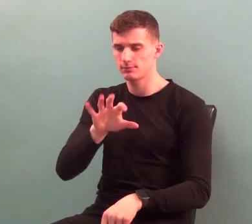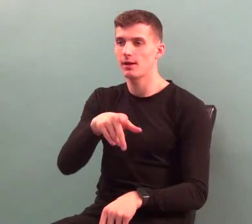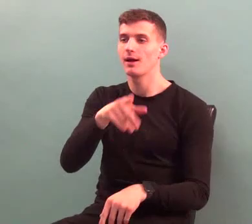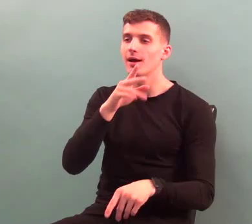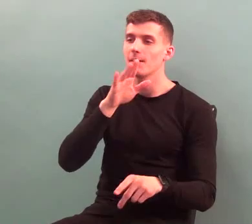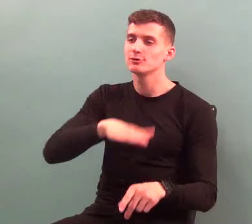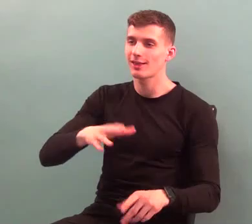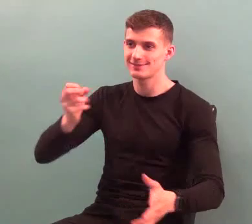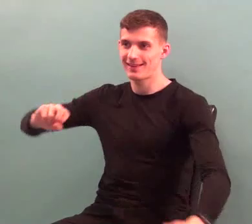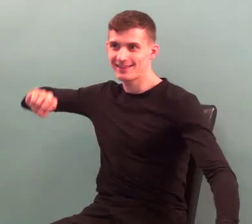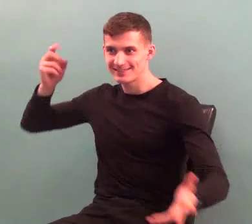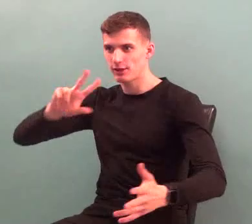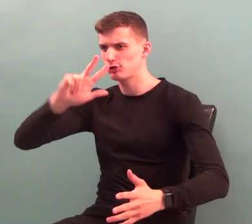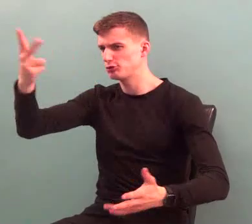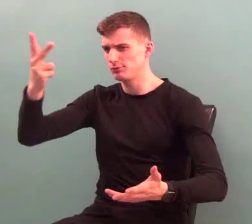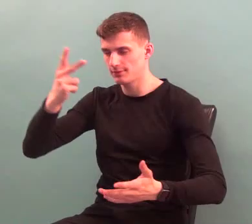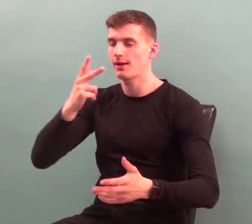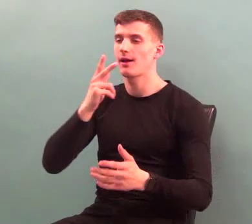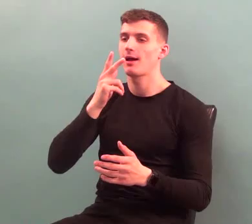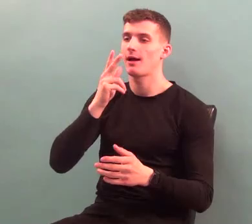A tamto dziecko chce rzucić po raz trzeci.